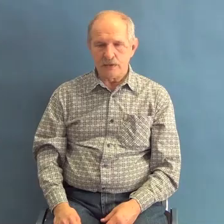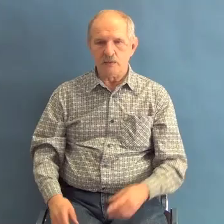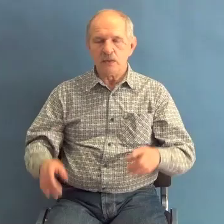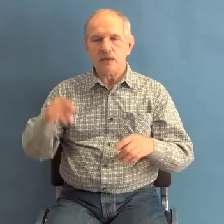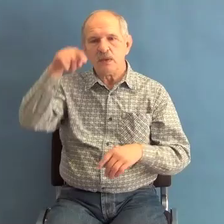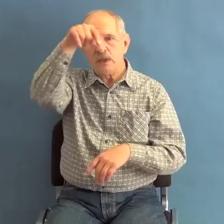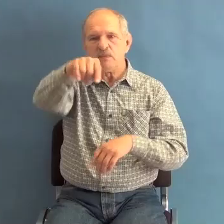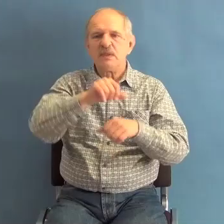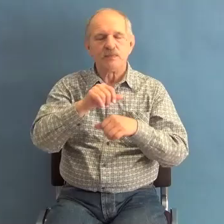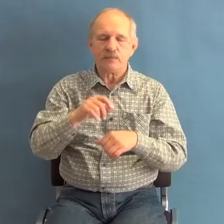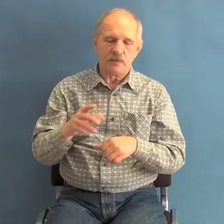Tam jest...